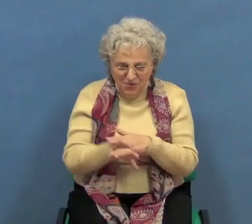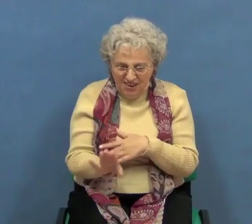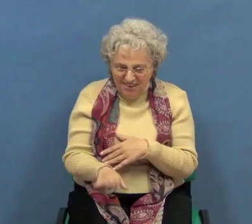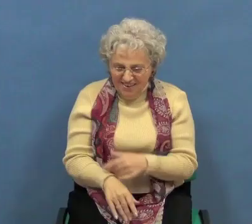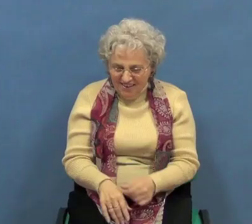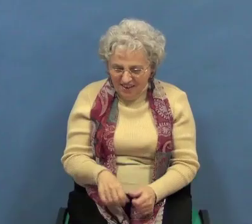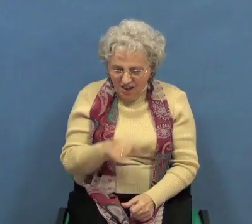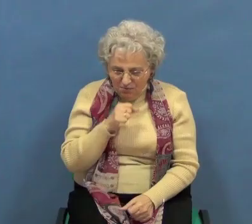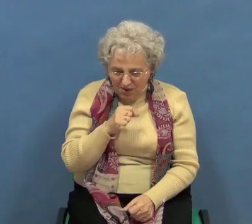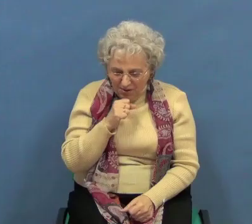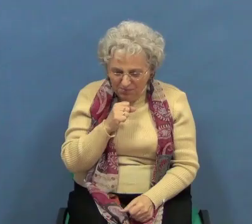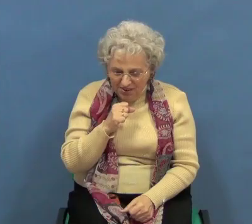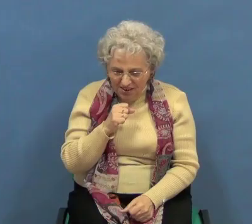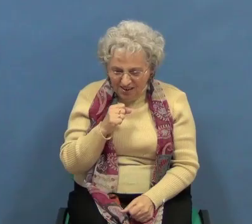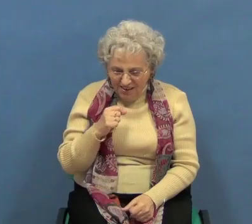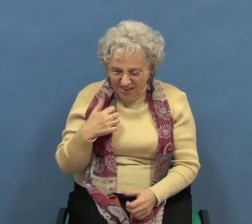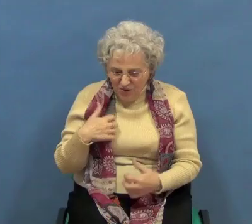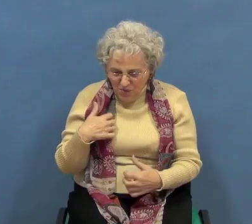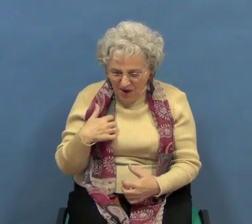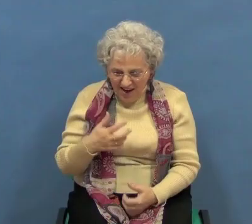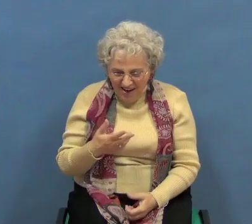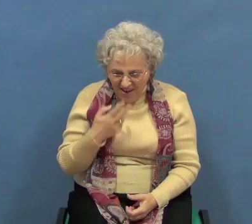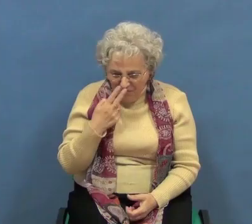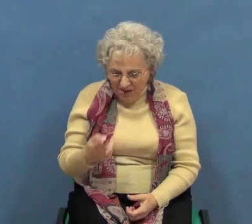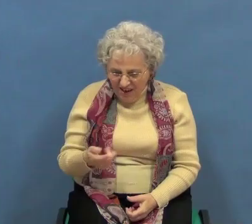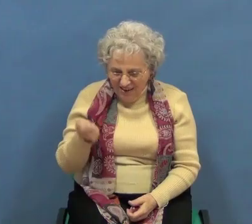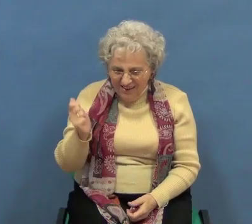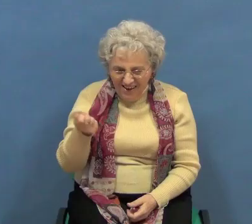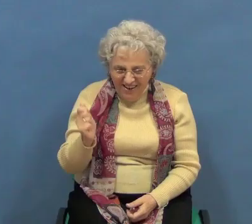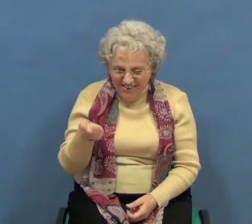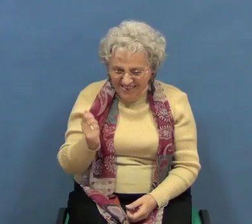Babcia złości się, patrzy, grozi.